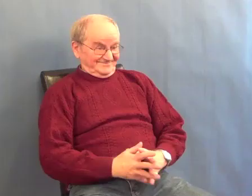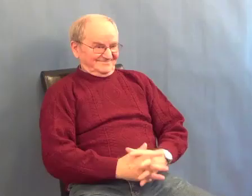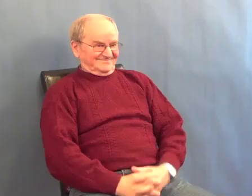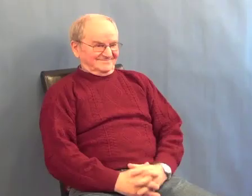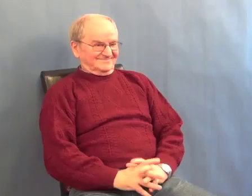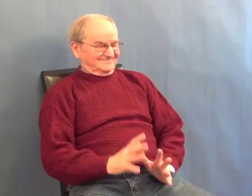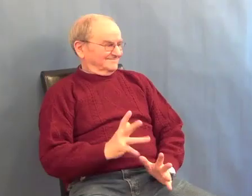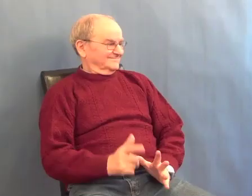Ładnie.